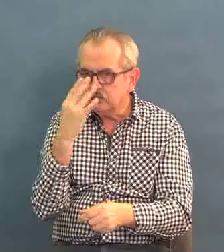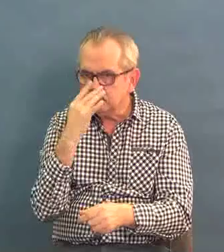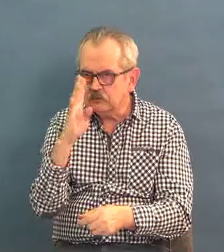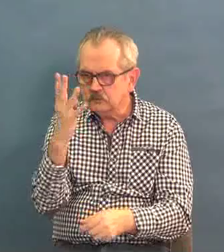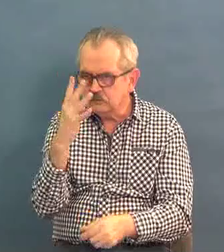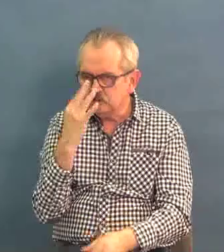Czwartego lutego.